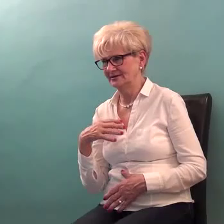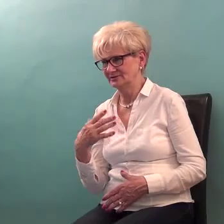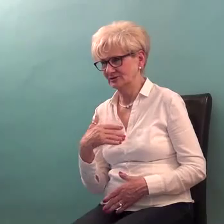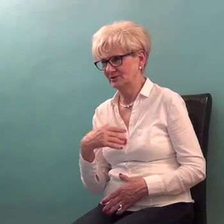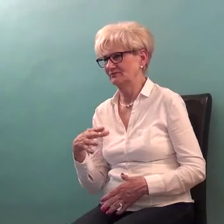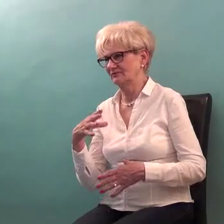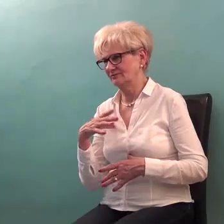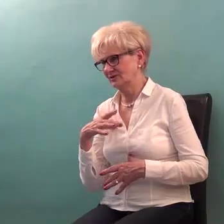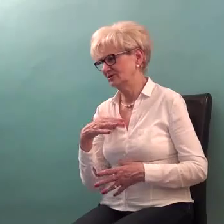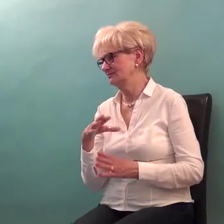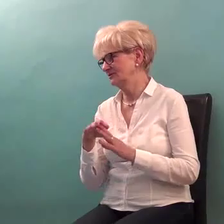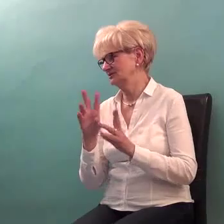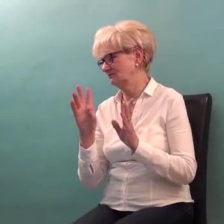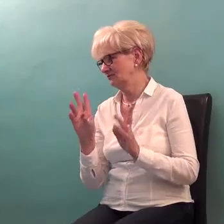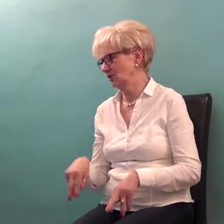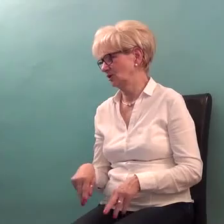Sobota jest wolna, będę w domu.